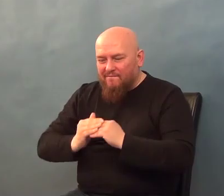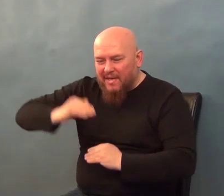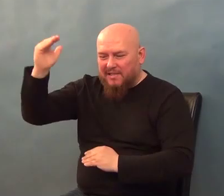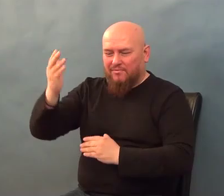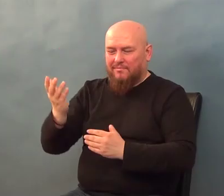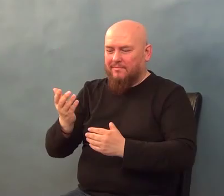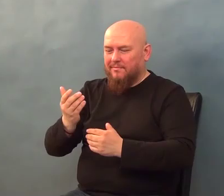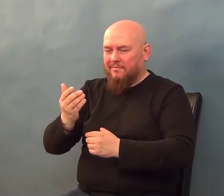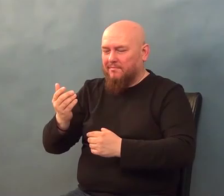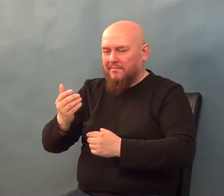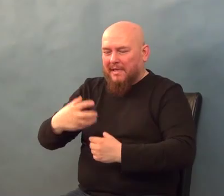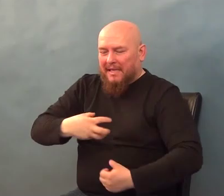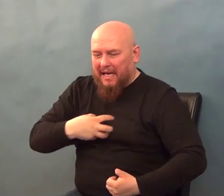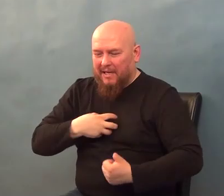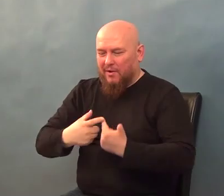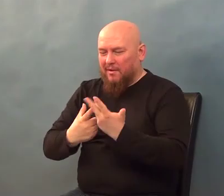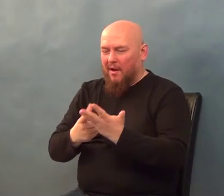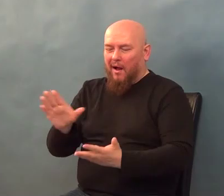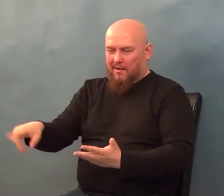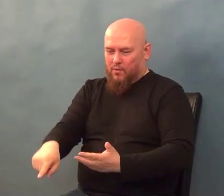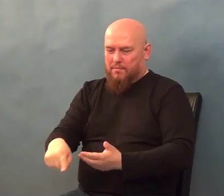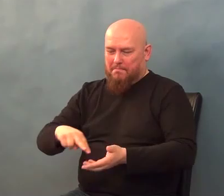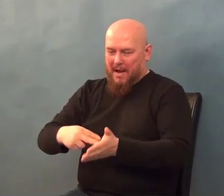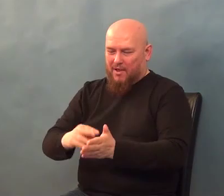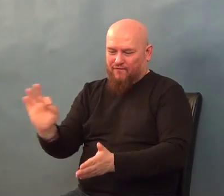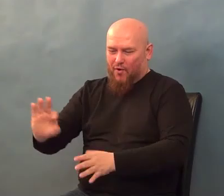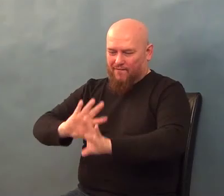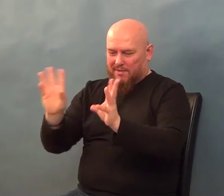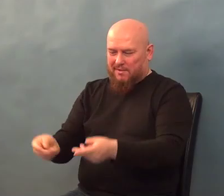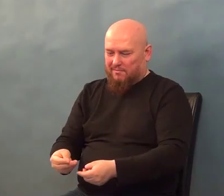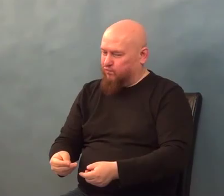Planuje ten, kto ma wyższe wykształcenie, dyrektorzy.